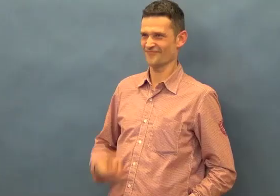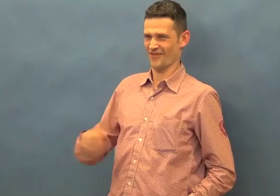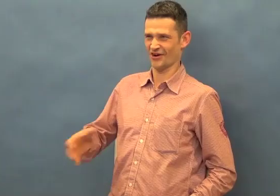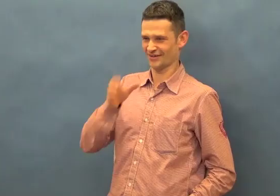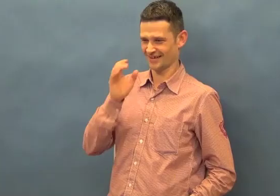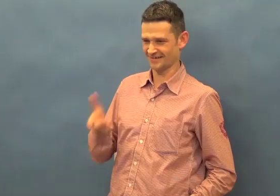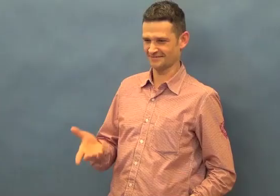Wolno pić.